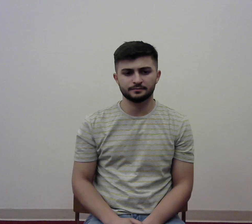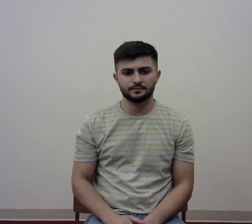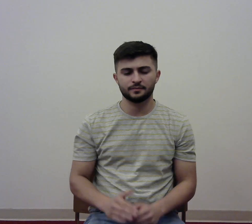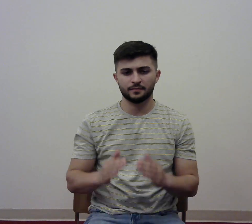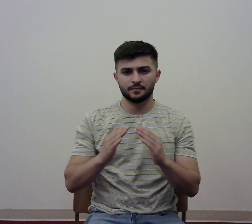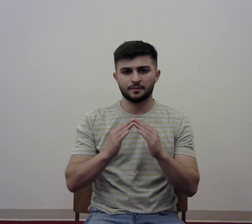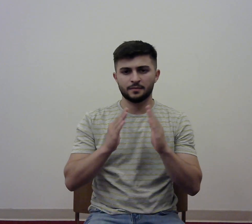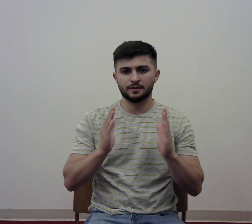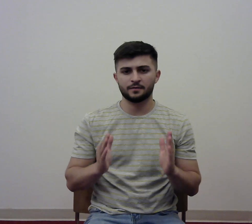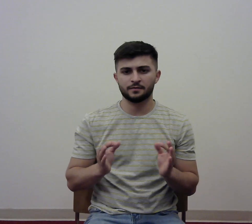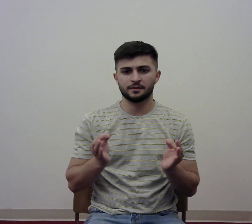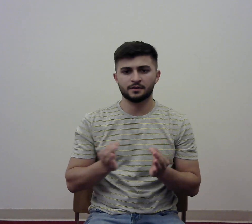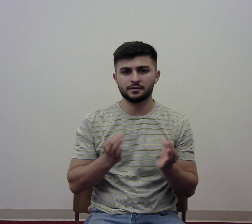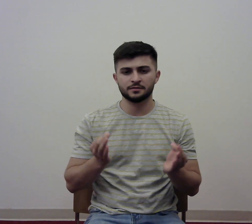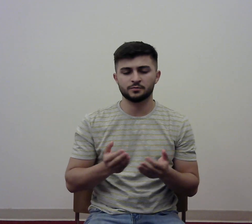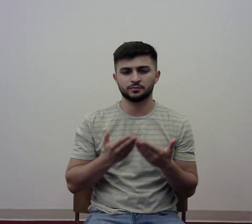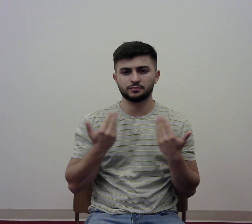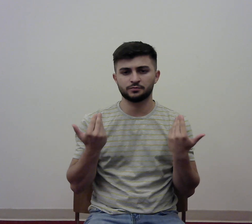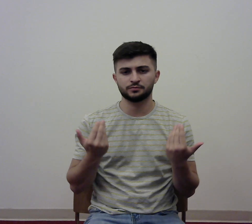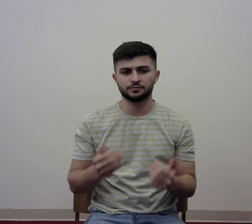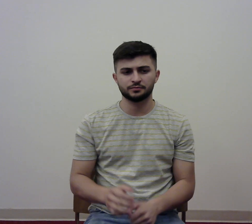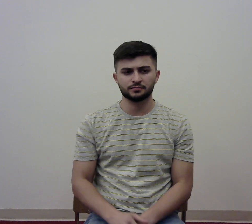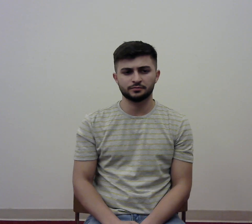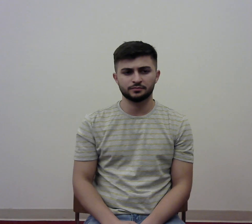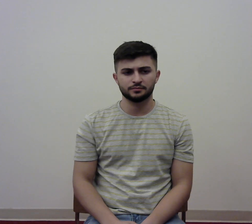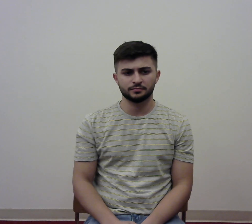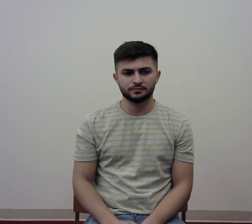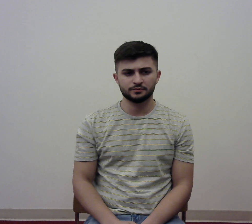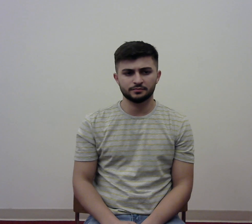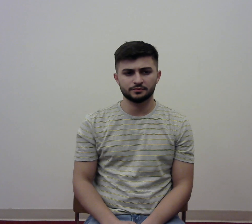Evdə heç kəs yoxdur